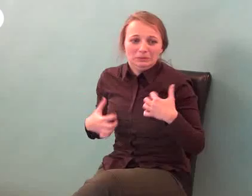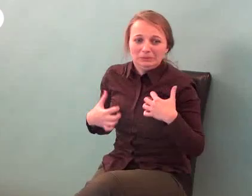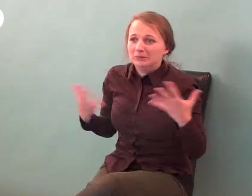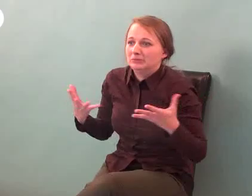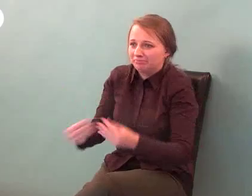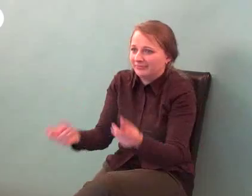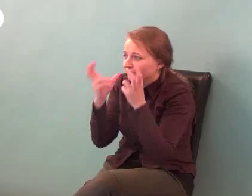Gdzie zniknęła żaba?